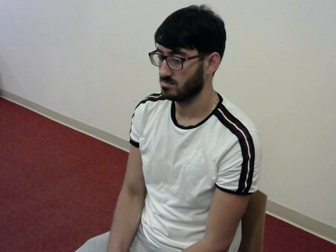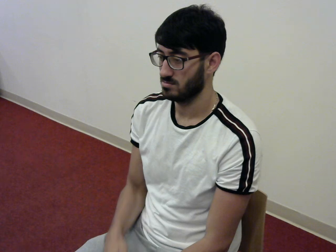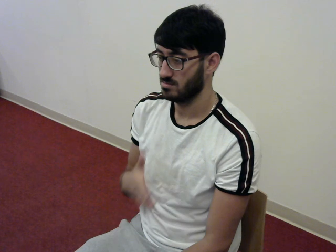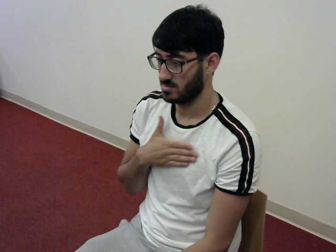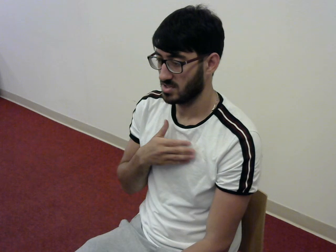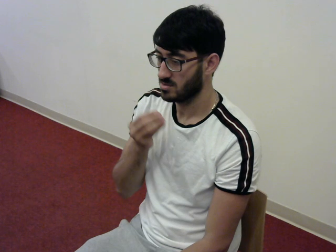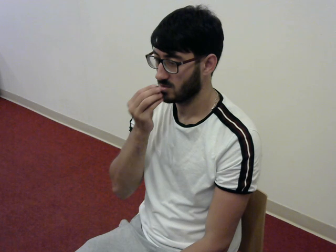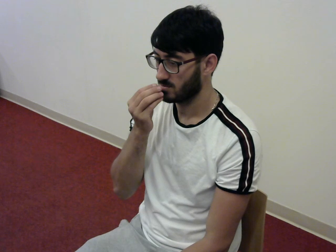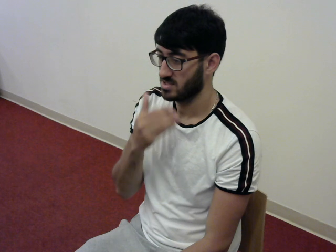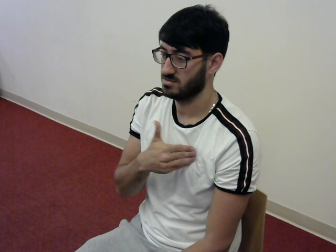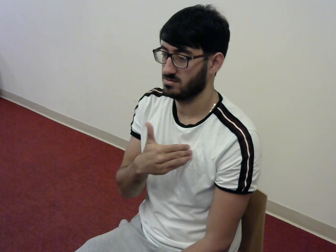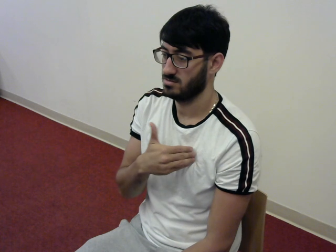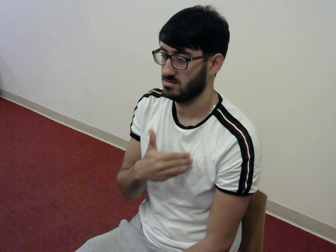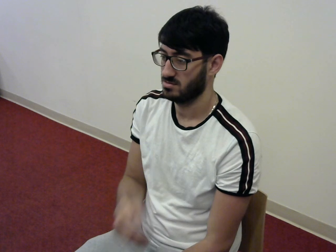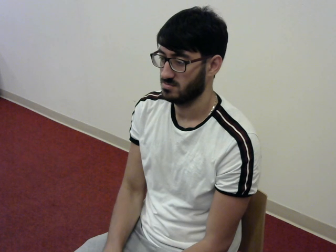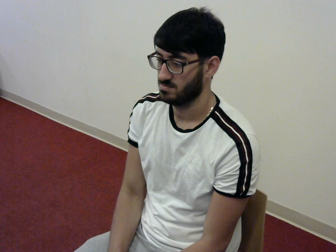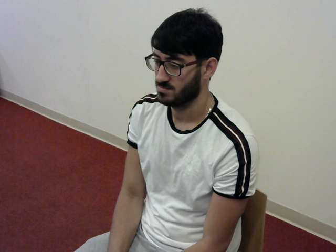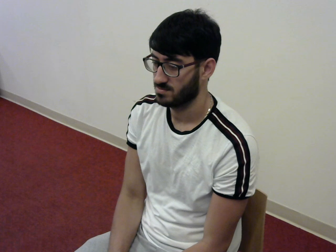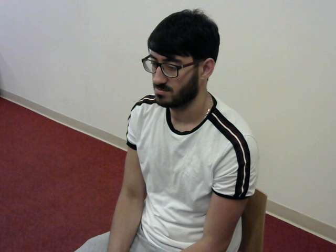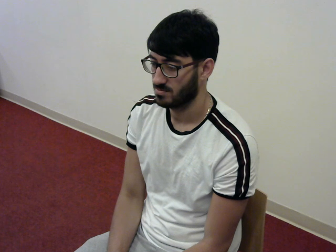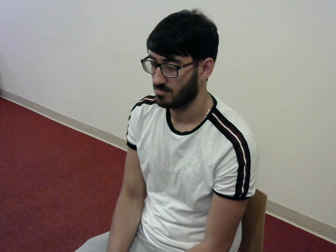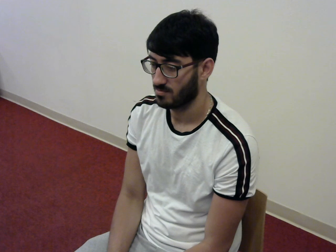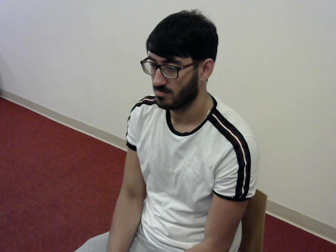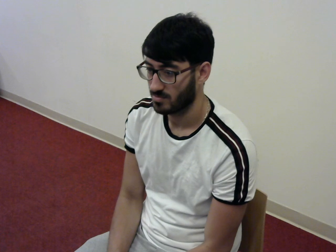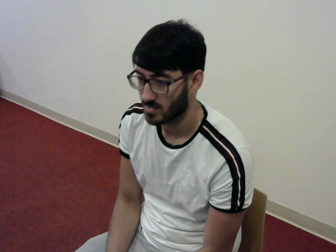Mən yemək istəyirəm